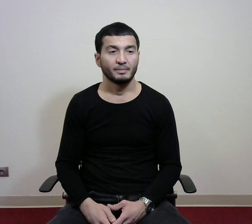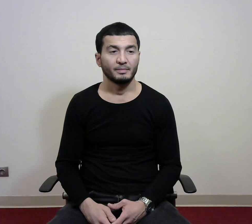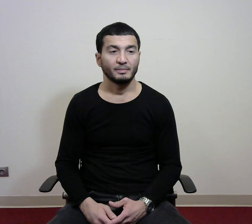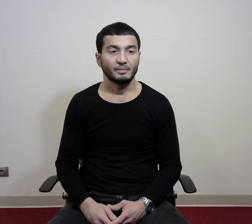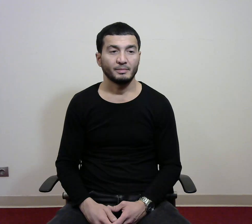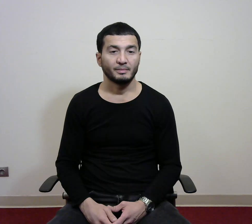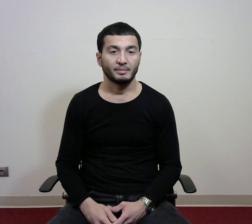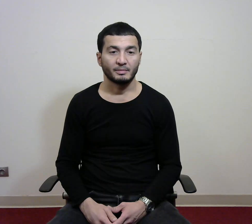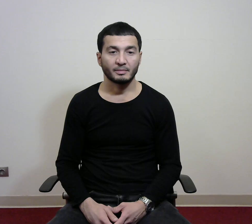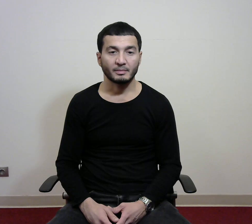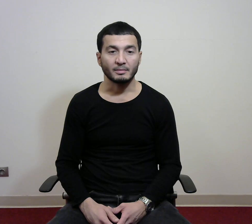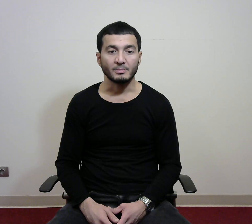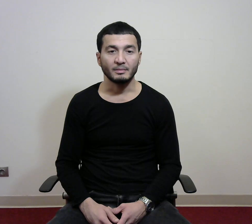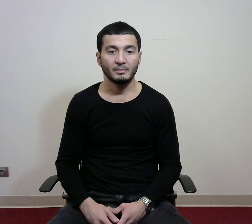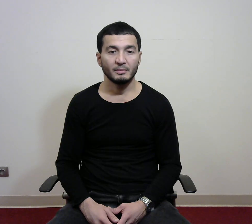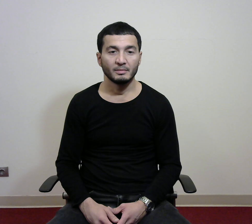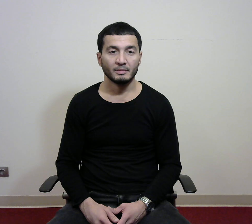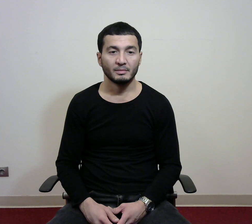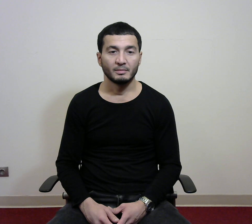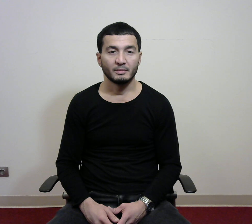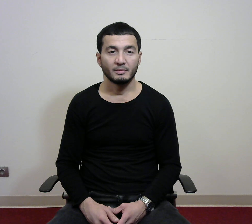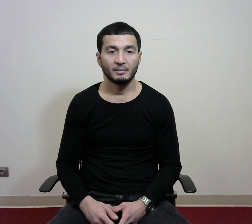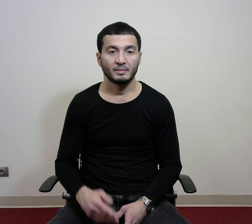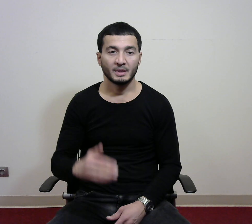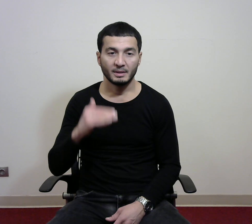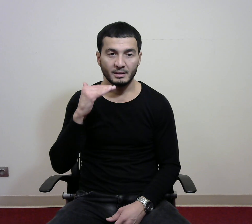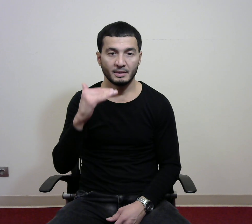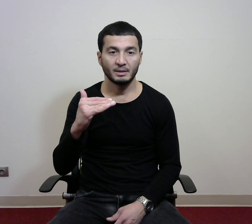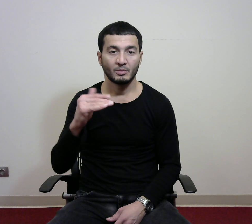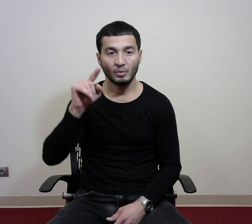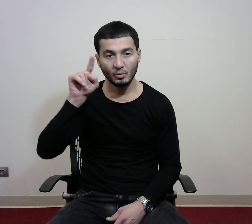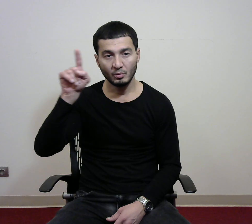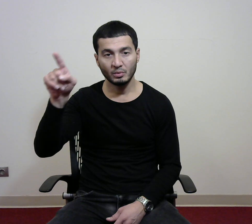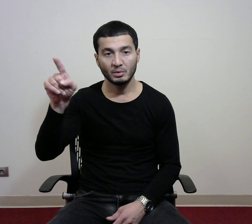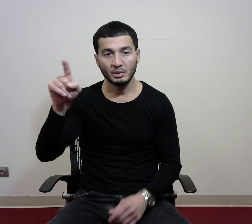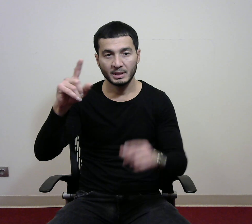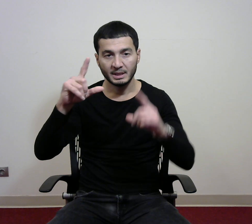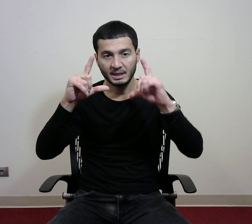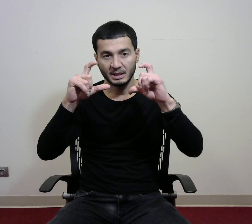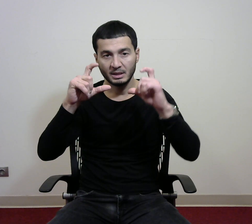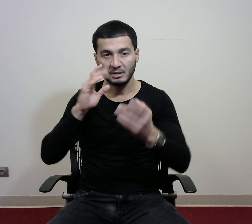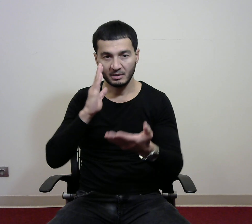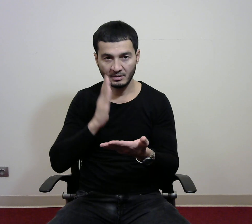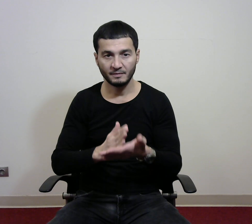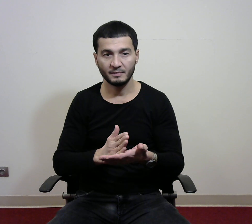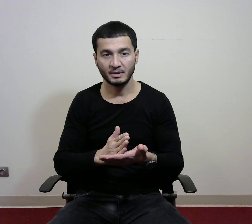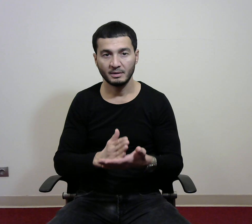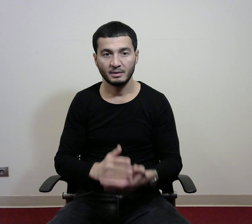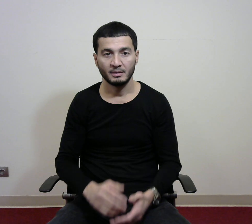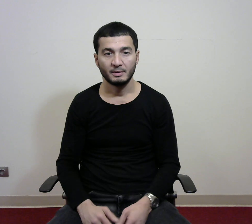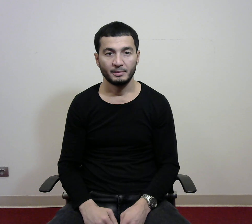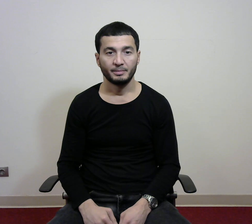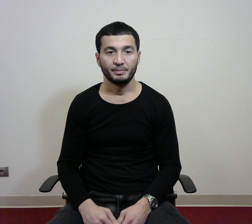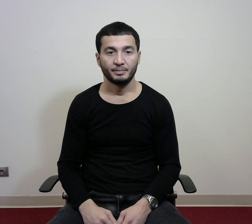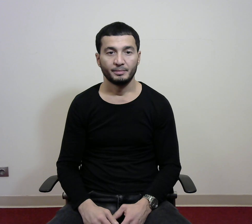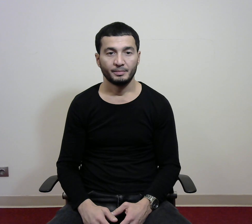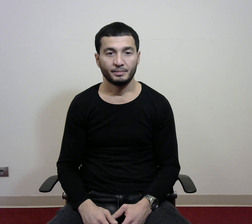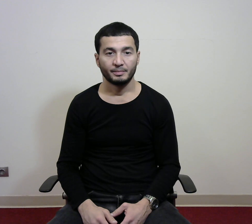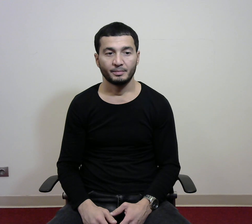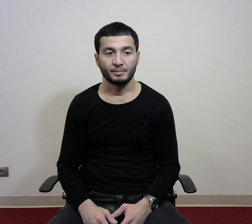Sizdə onun şəkli var?